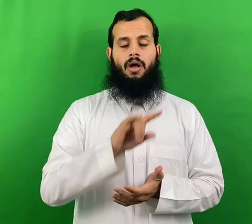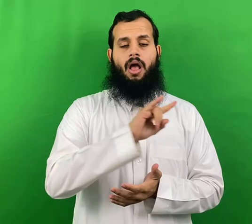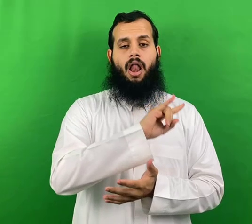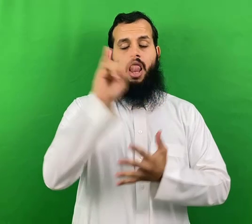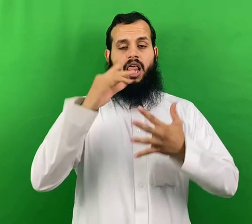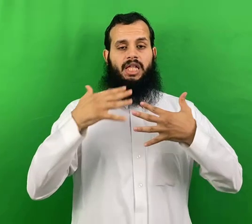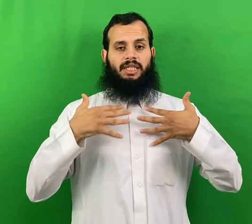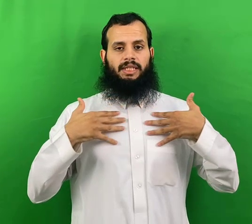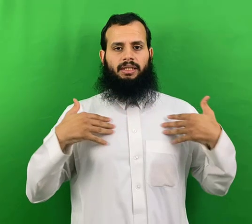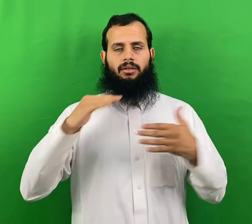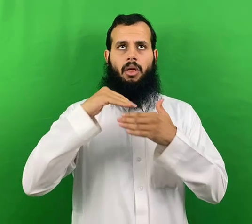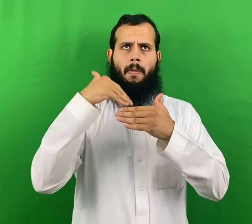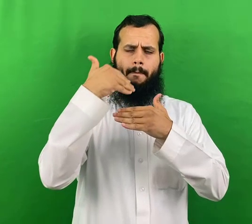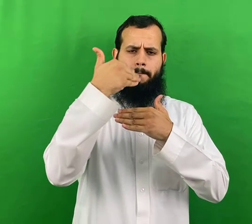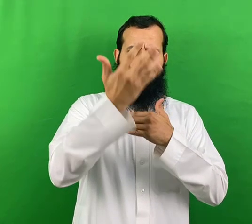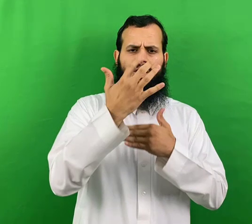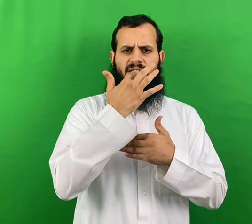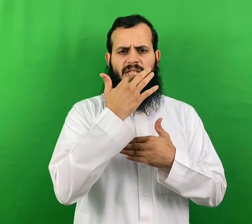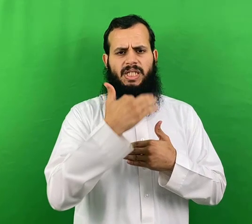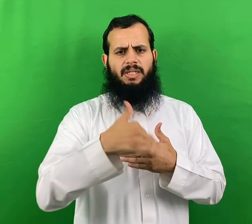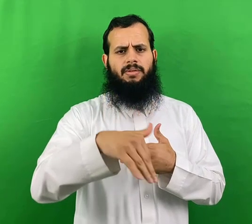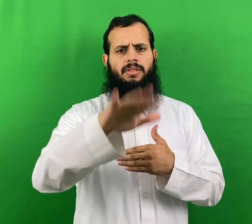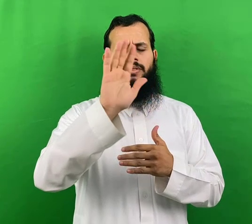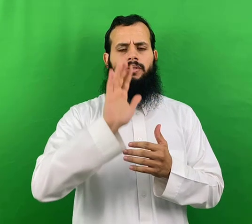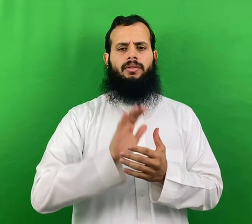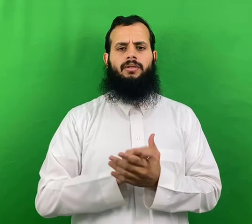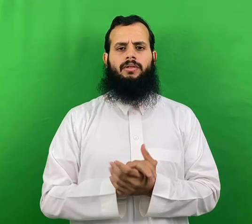لا يسعد بعدها أبدا